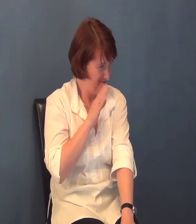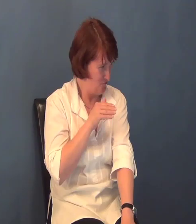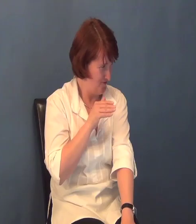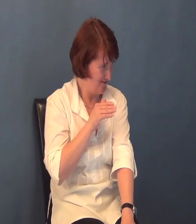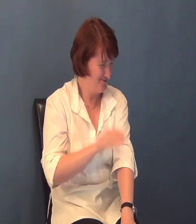Można to samo?